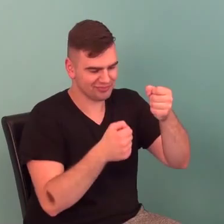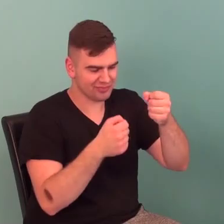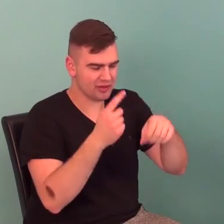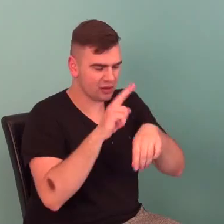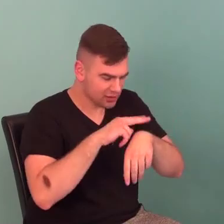Godzina?